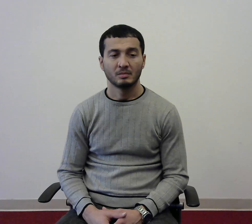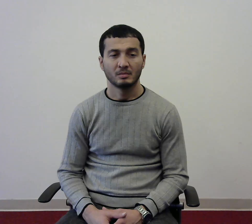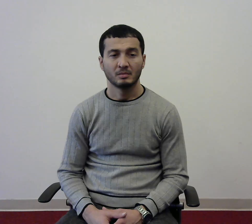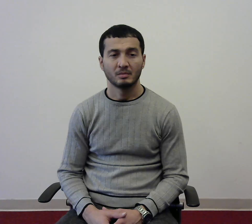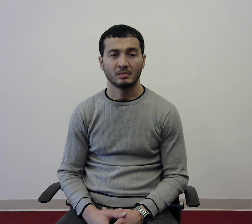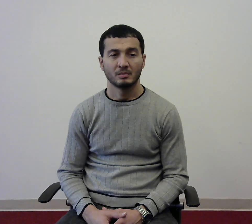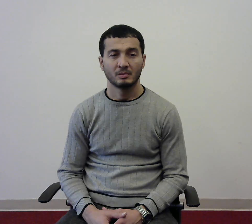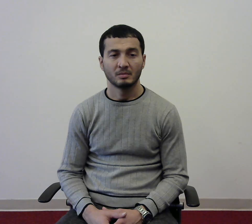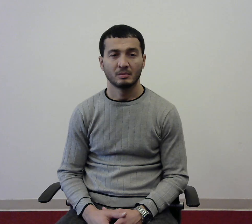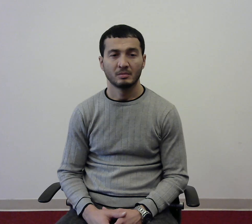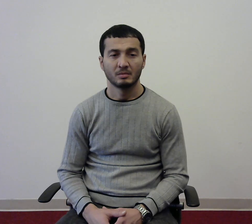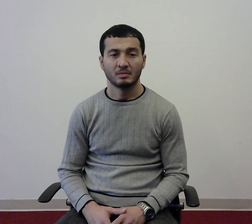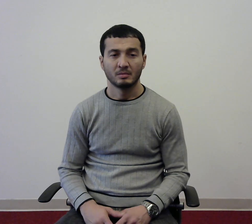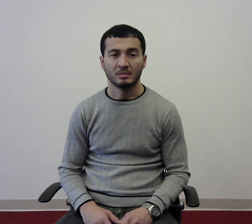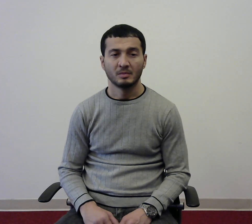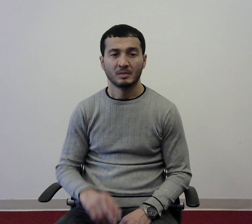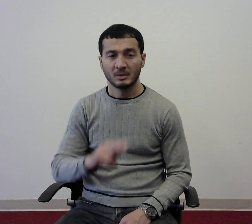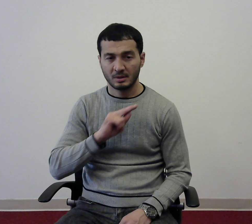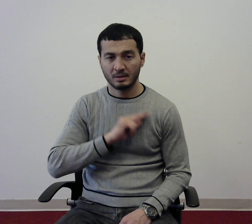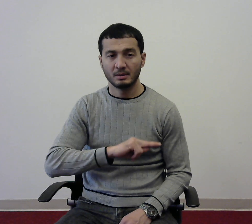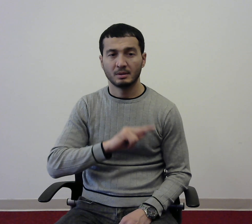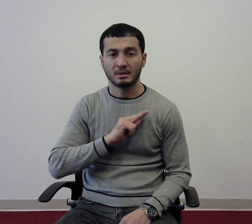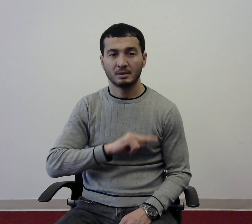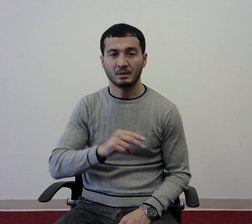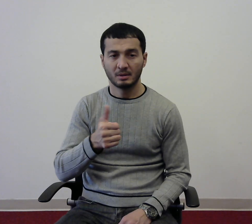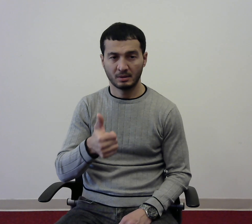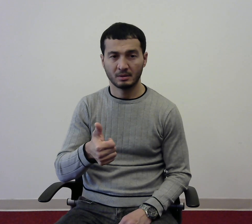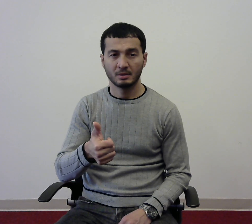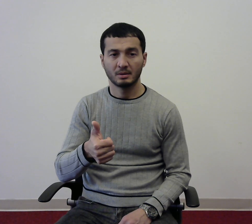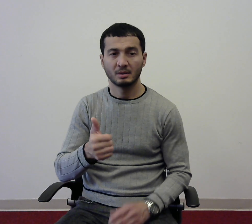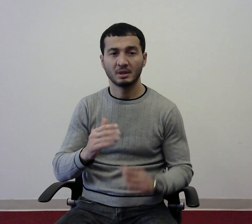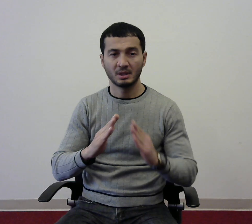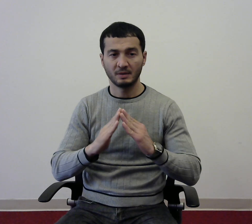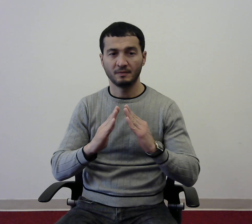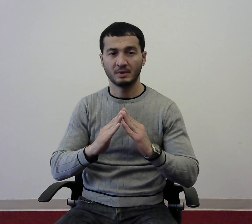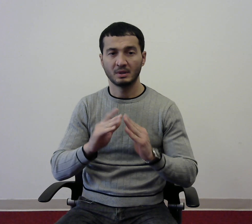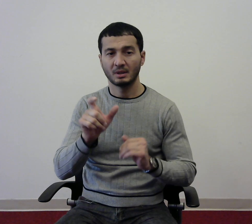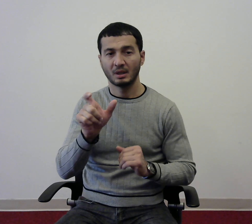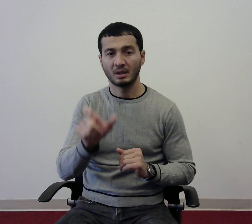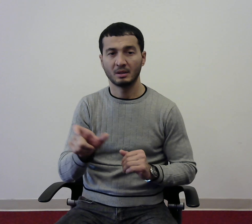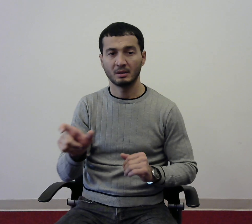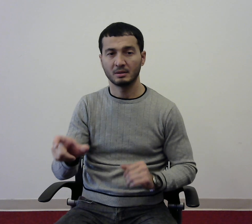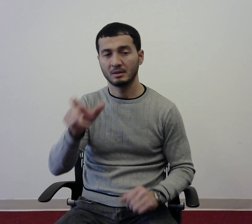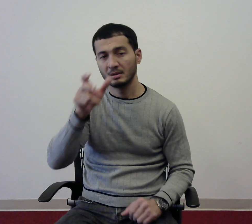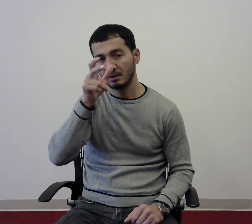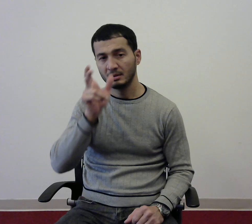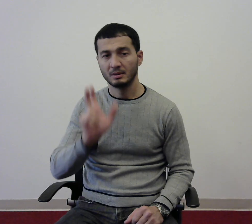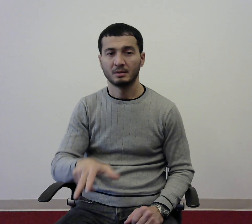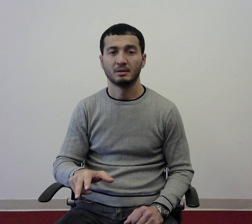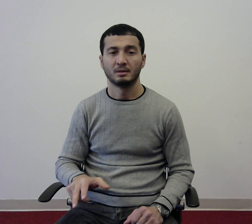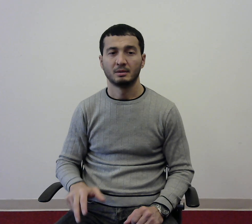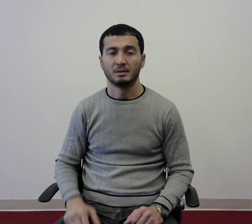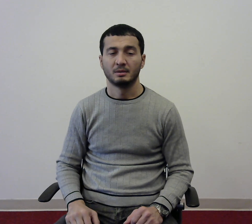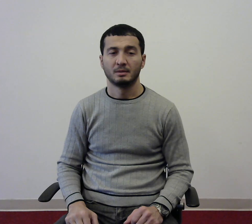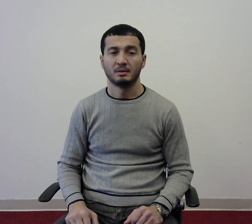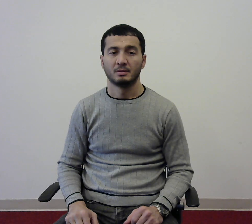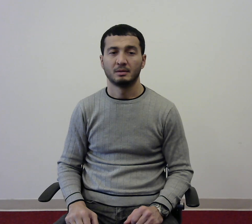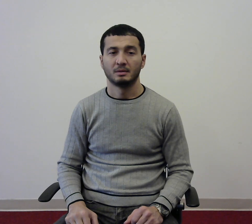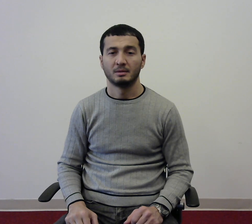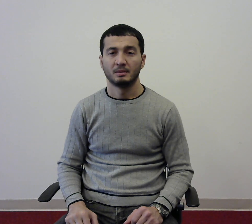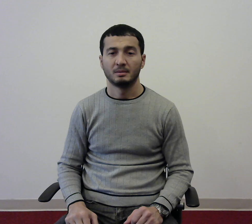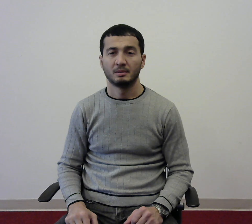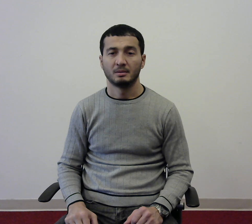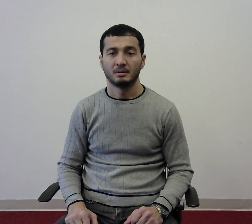İşləmək yaxşıdır, evdə adam darıxır